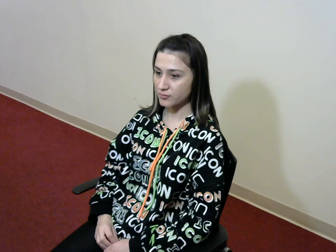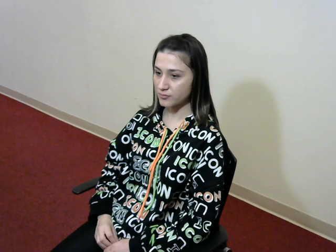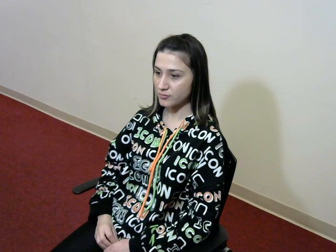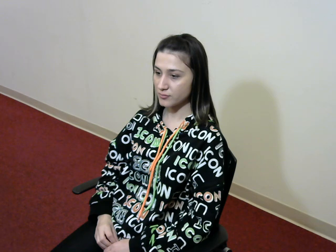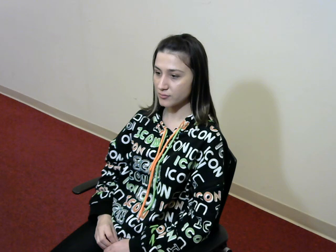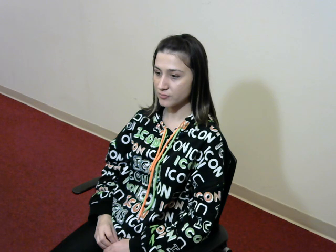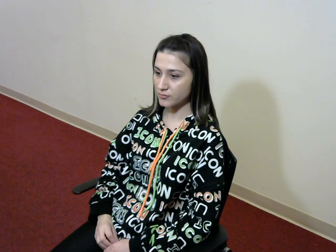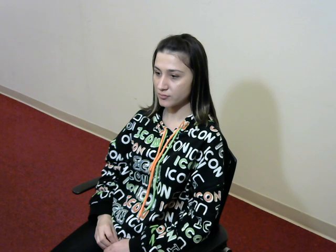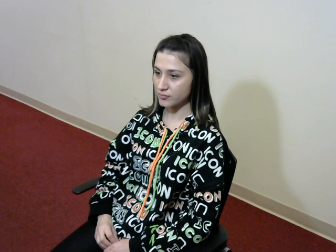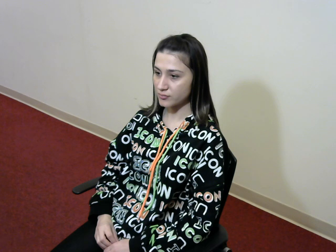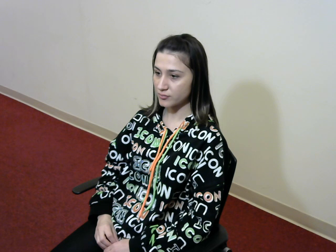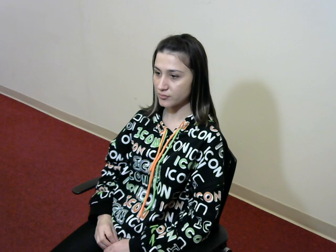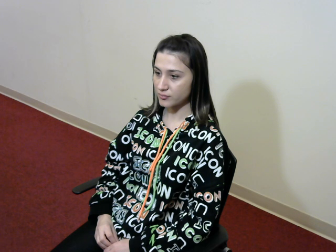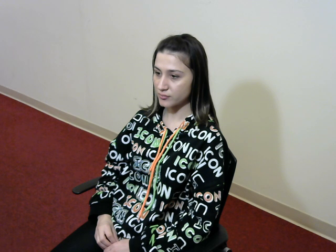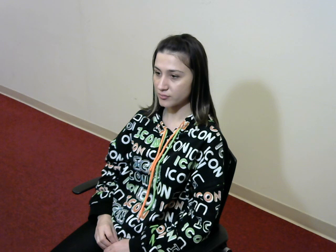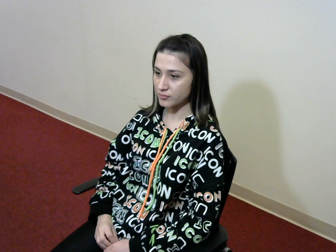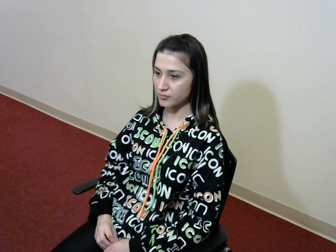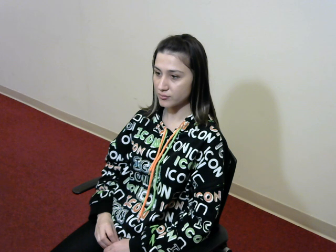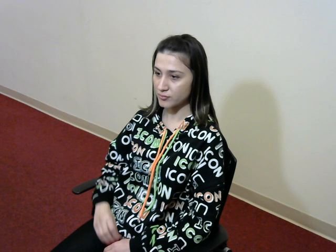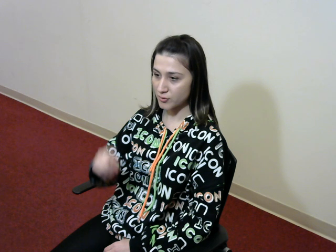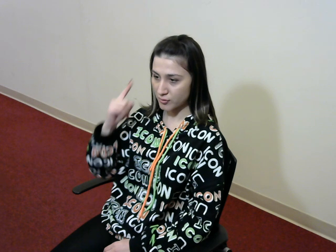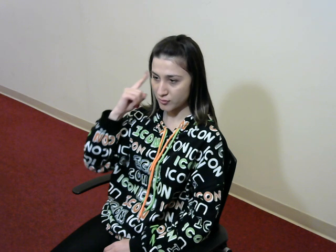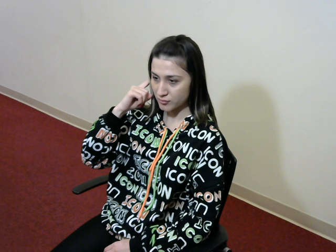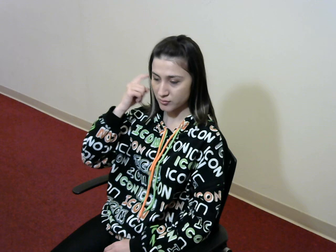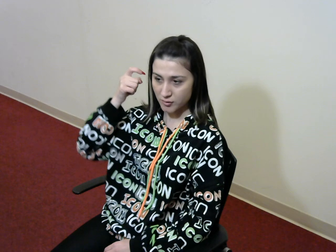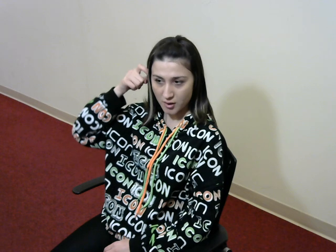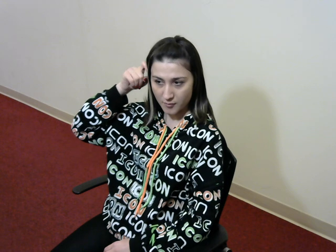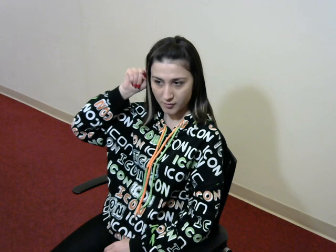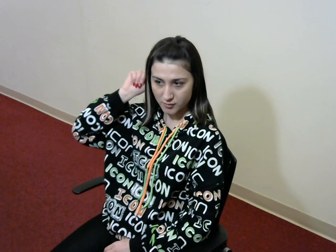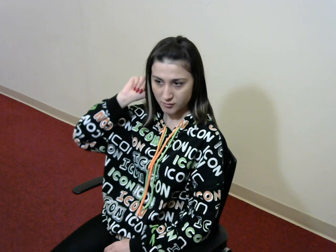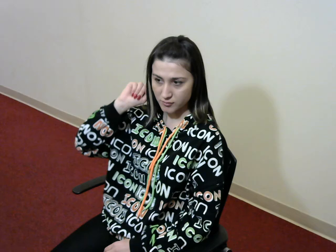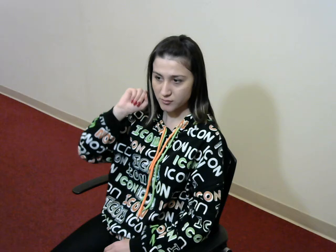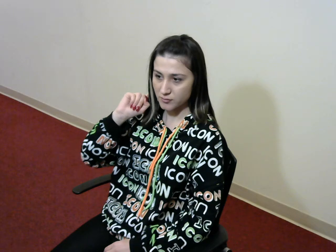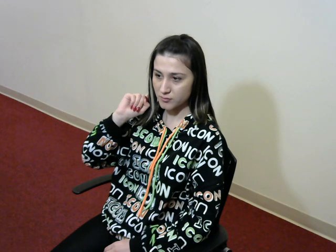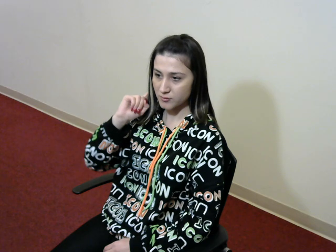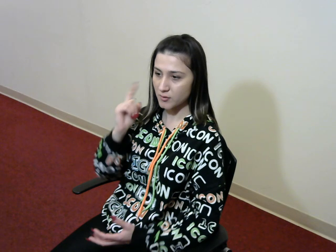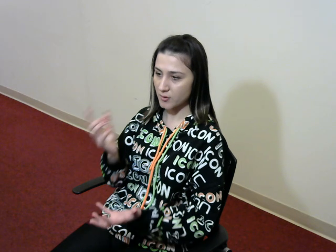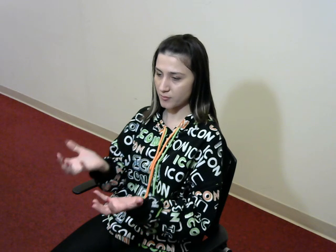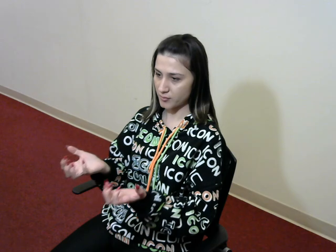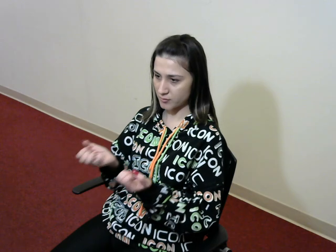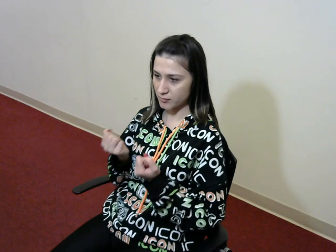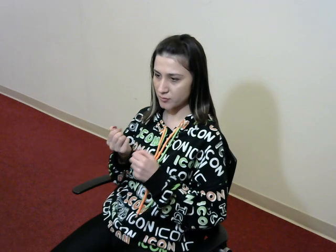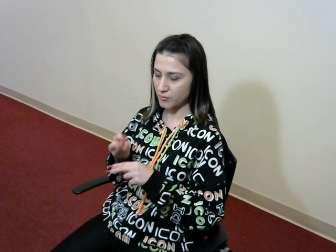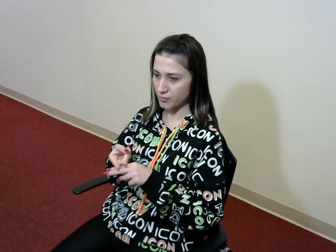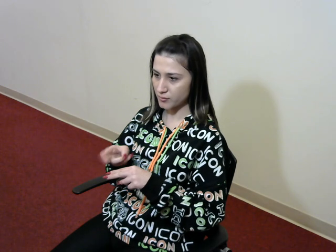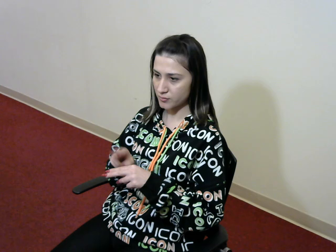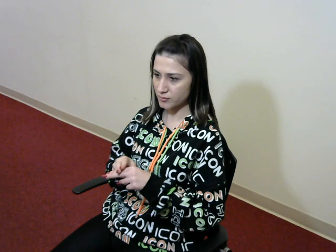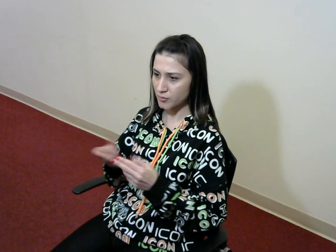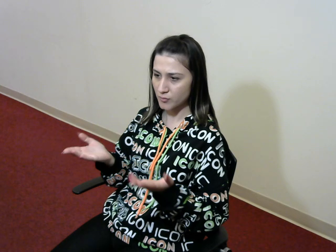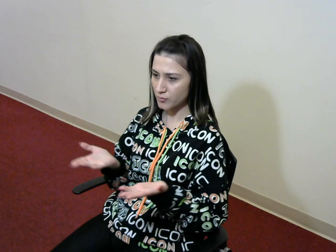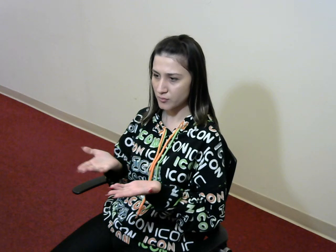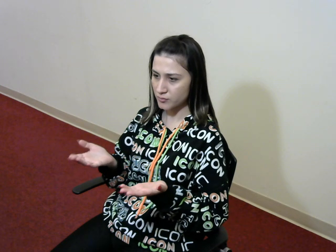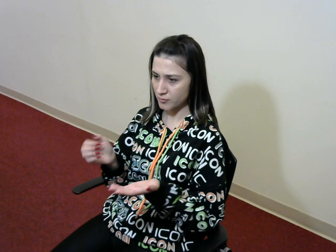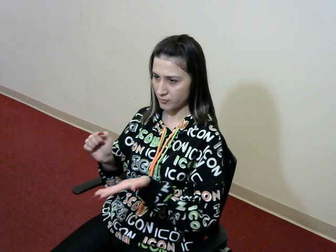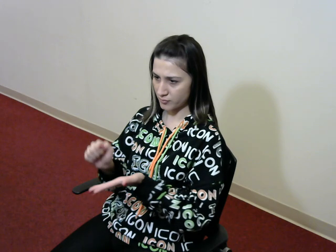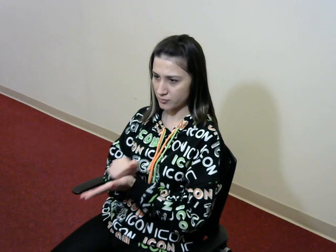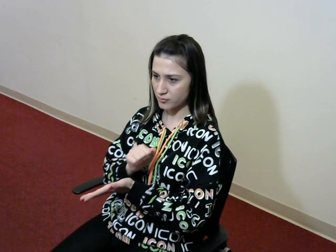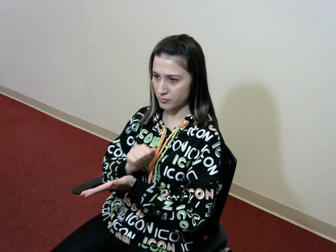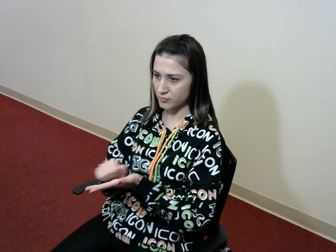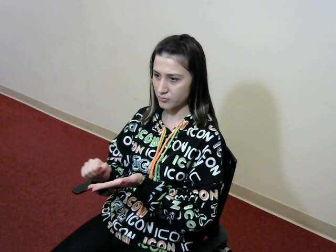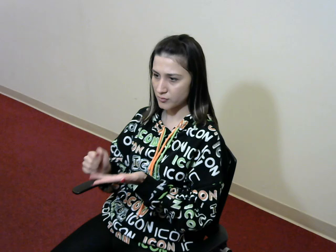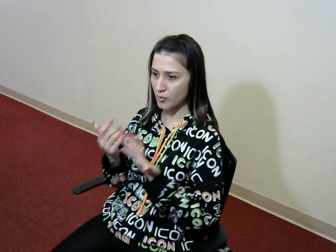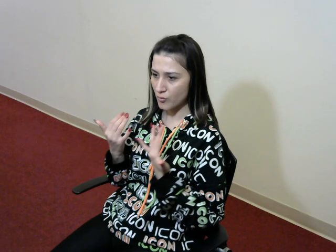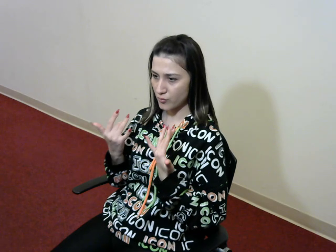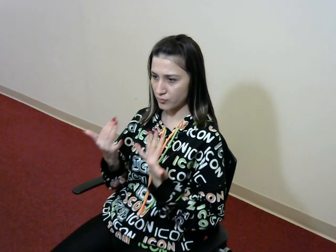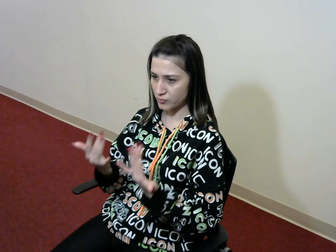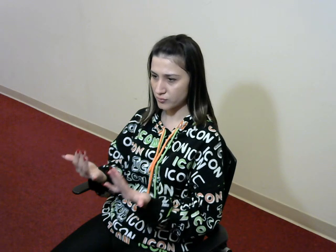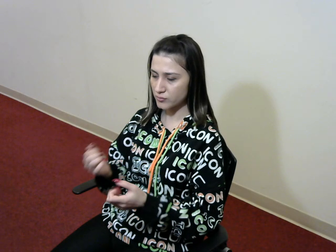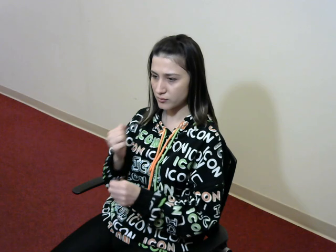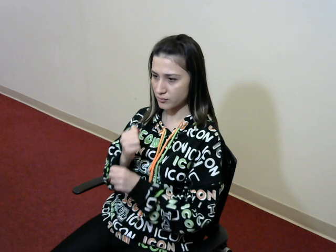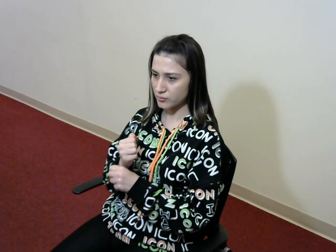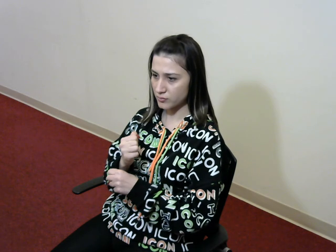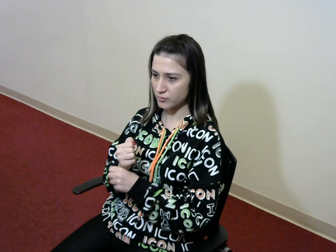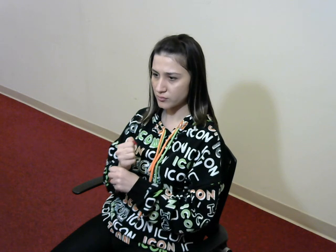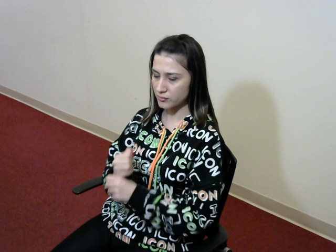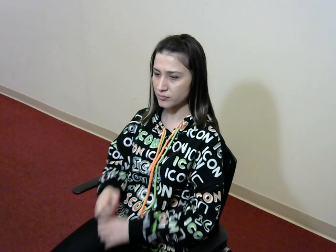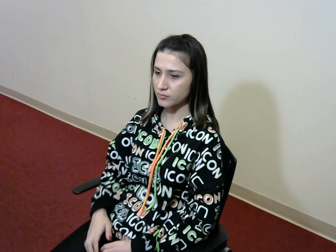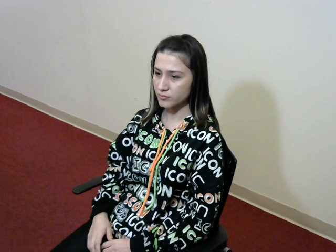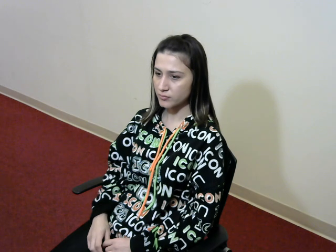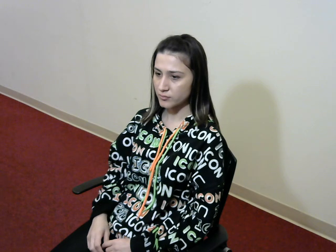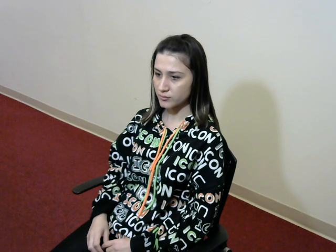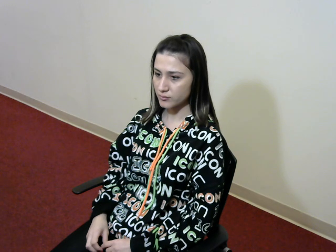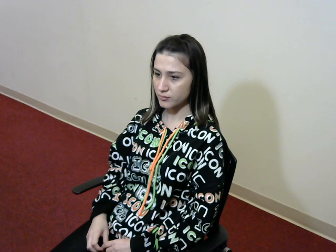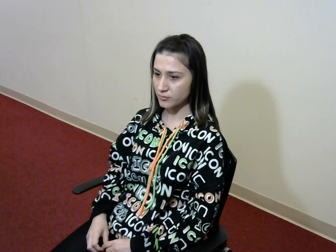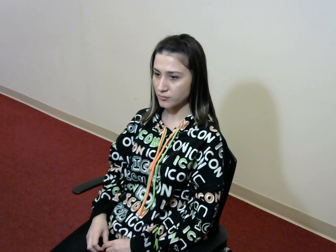Eşitmə aparatı alınması üçün hansı sənədlər tələb edilir?